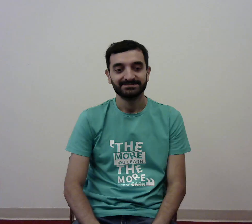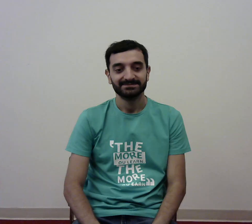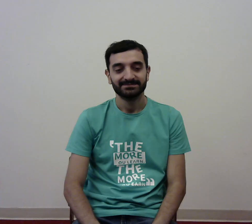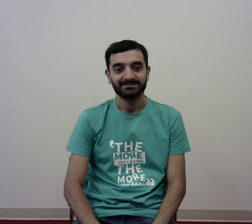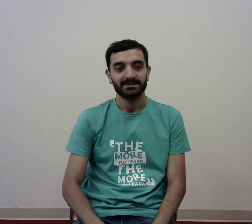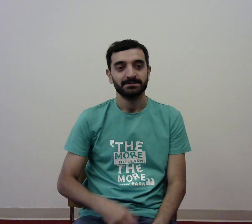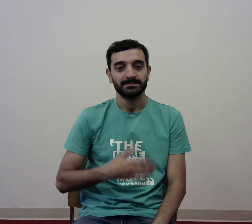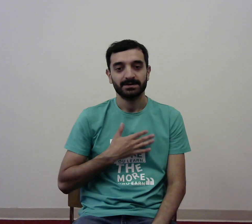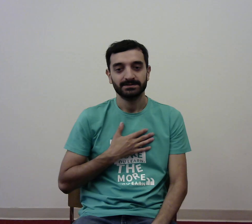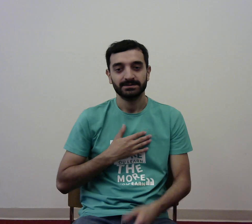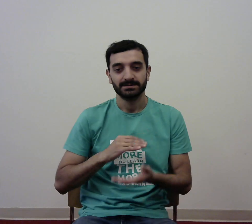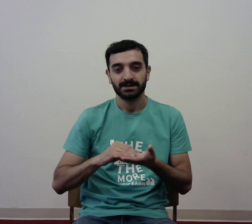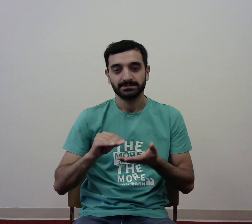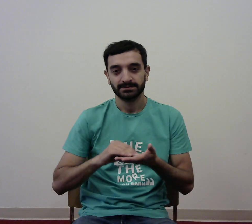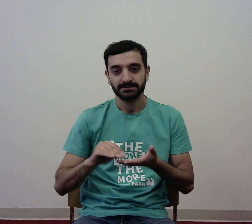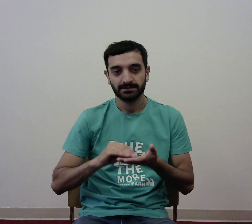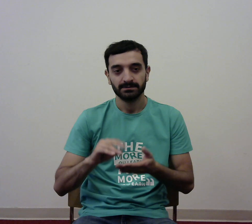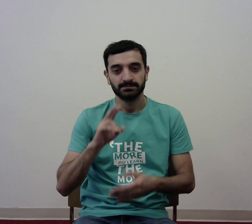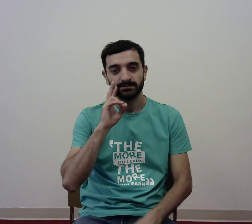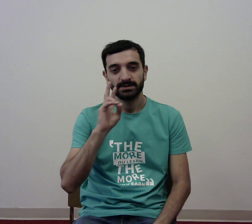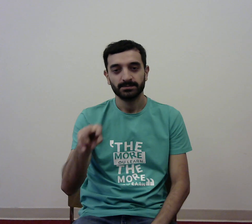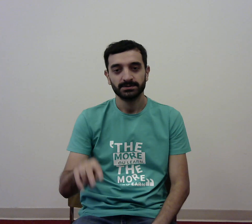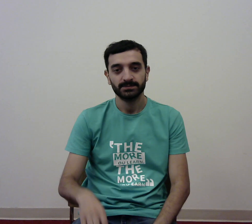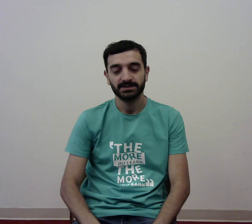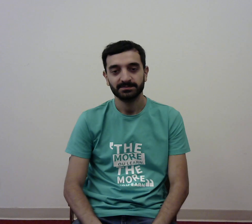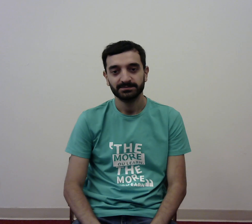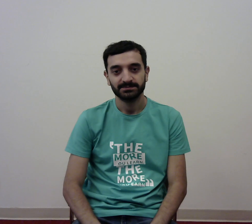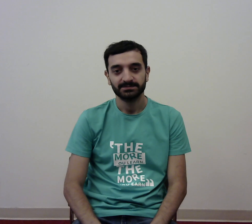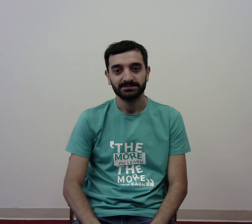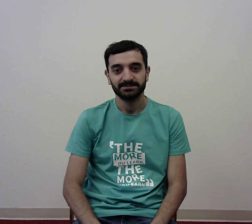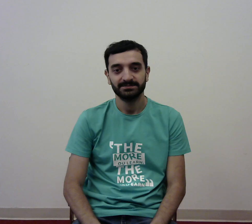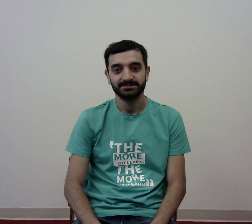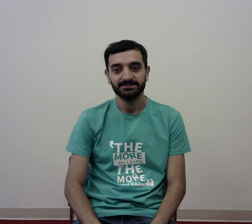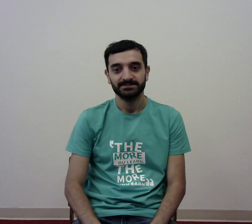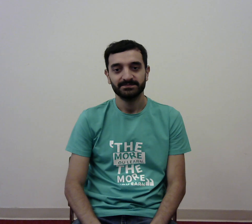Mən yaza bilmirəm